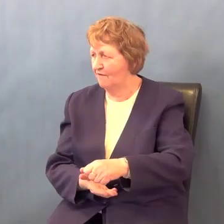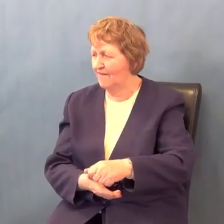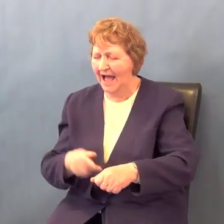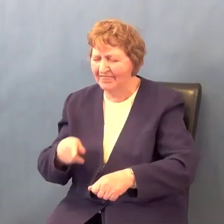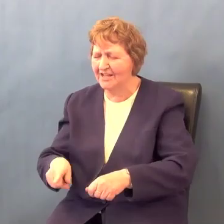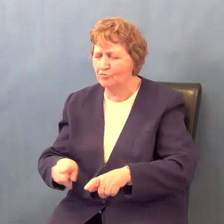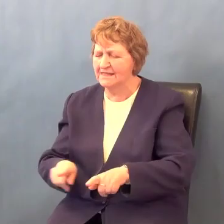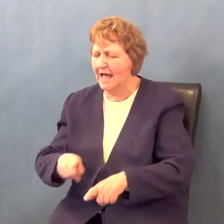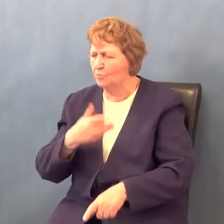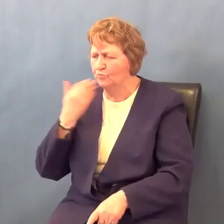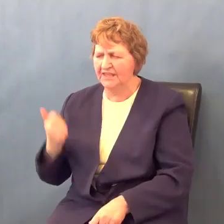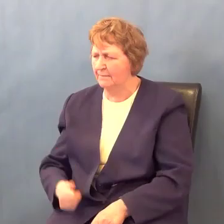Tego znaku nie ma.